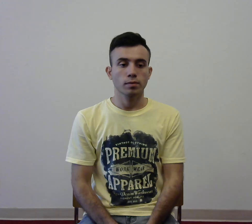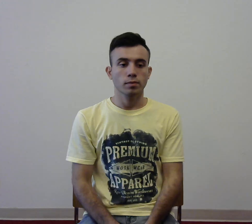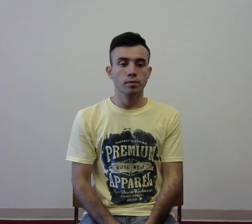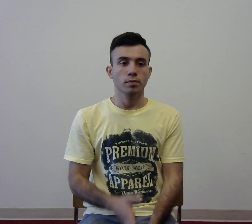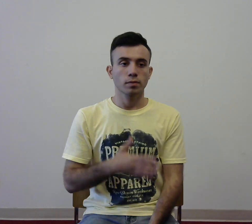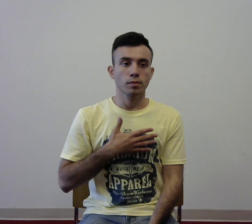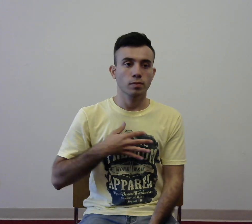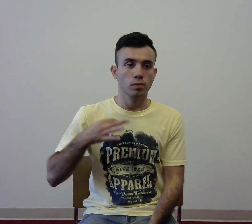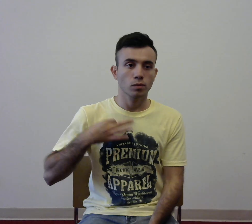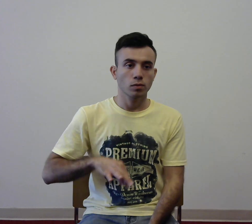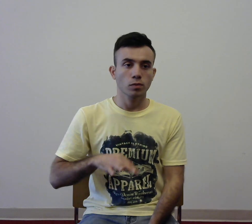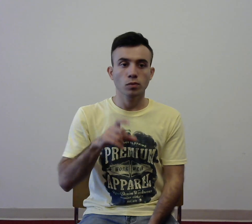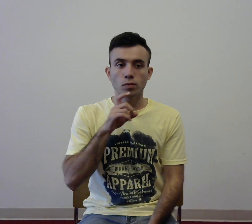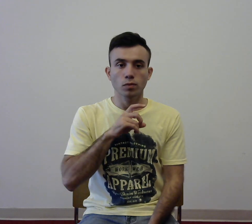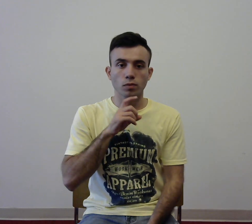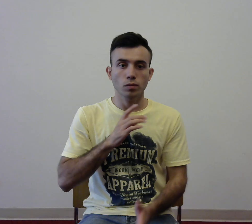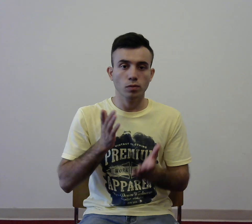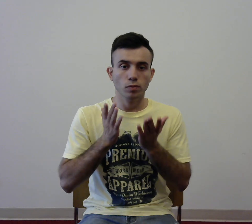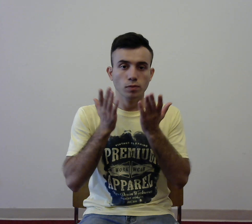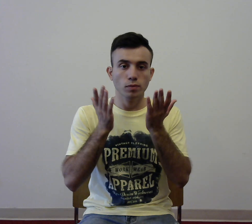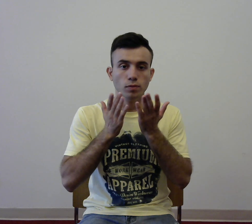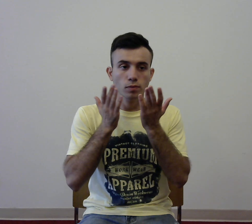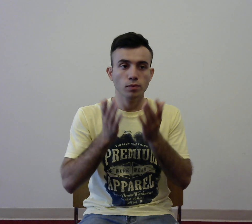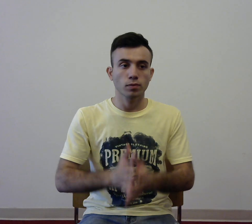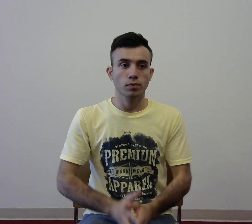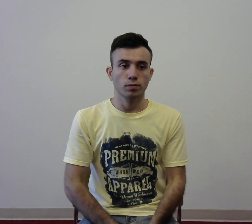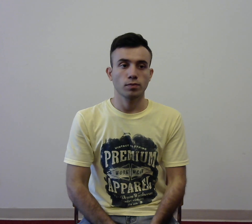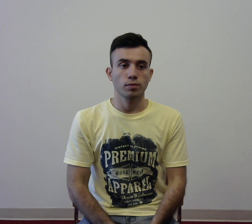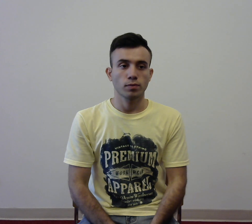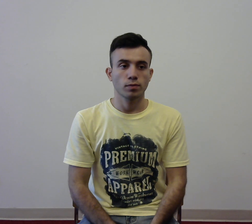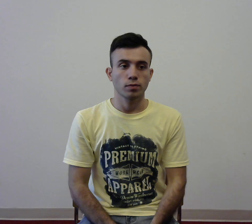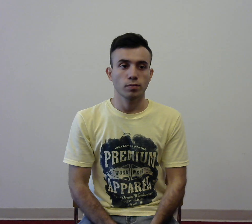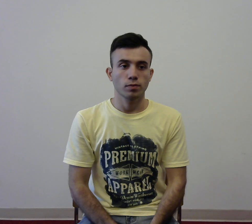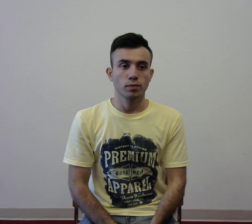Mənim oğlum universitetdə oxuyur